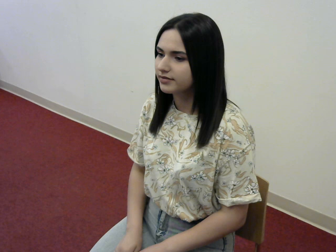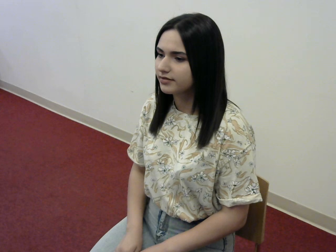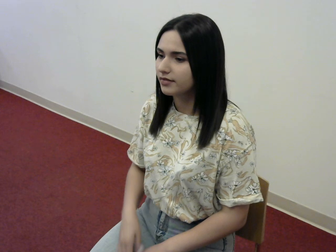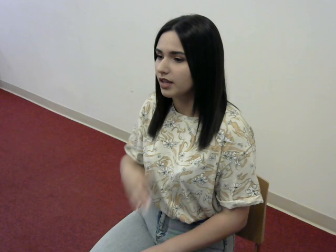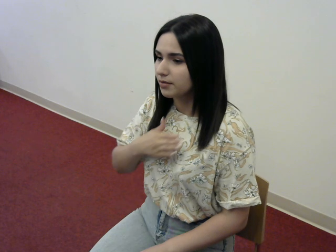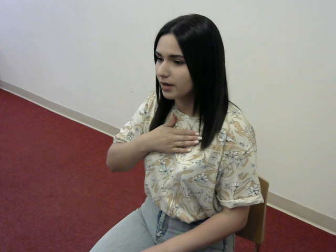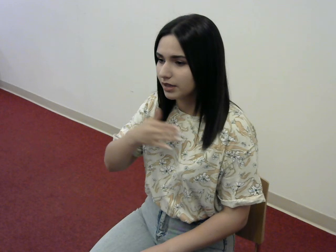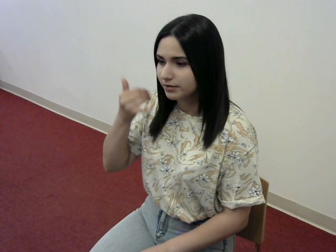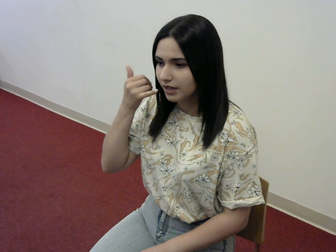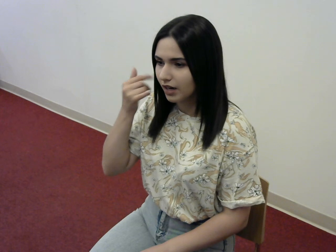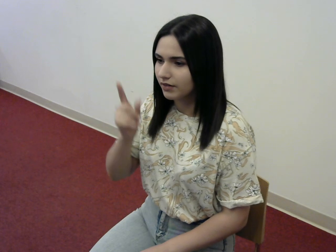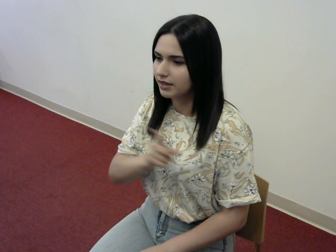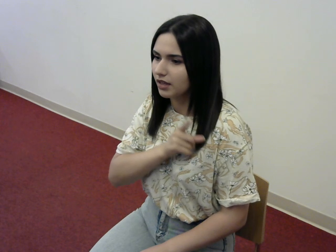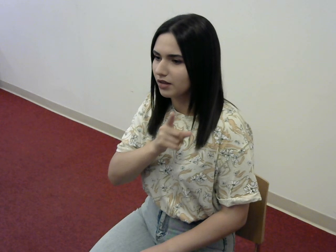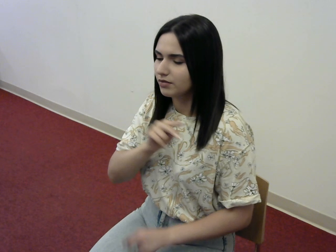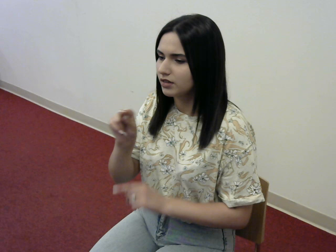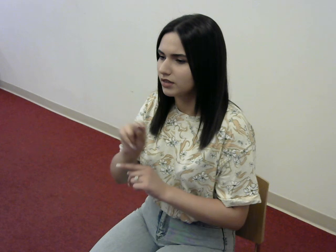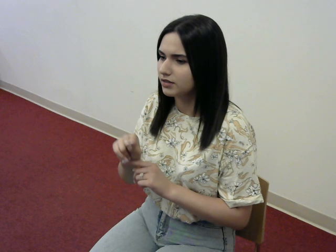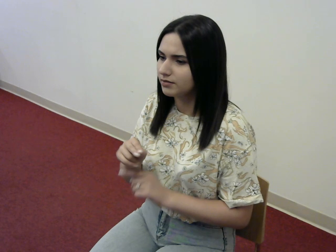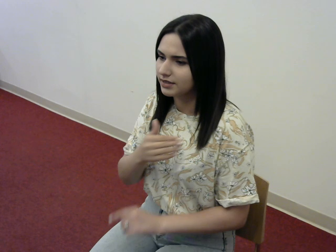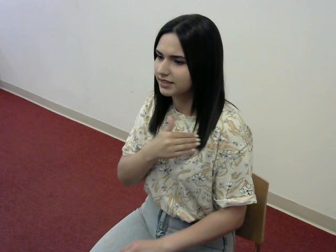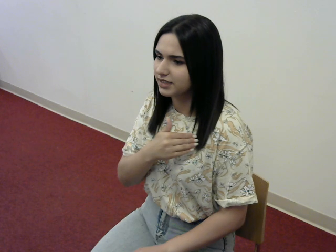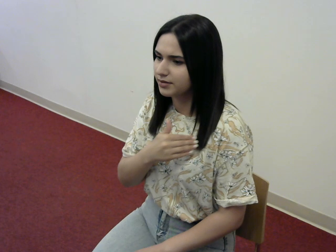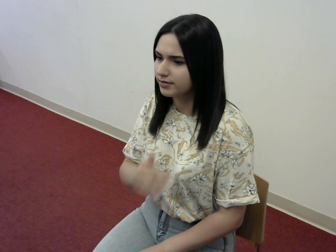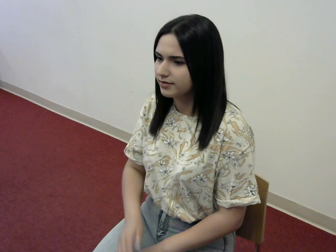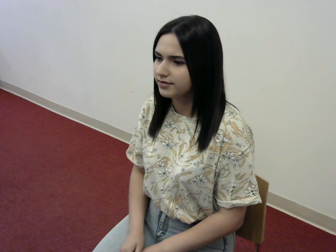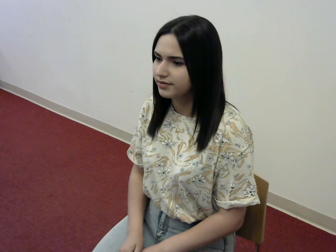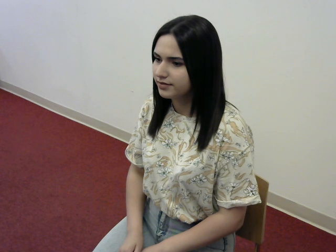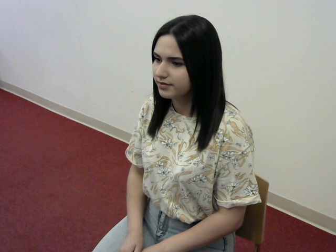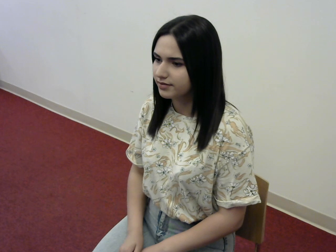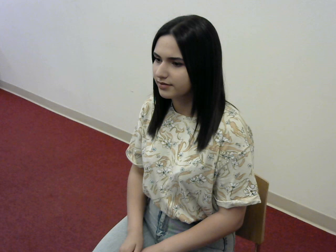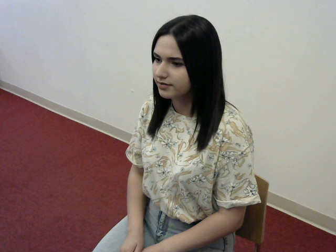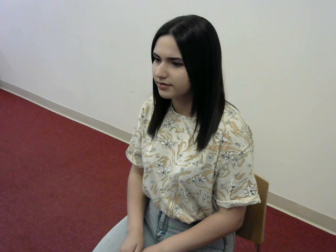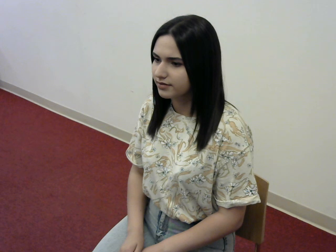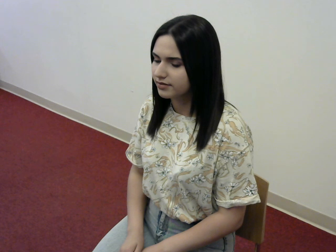Mən telefonu təmir etdirmək istəyirəm